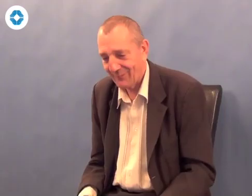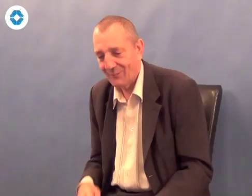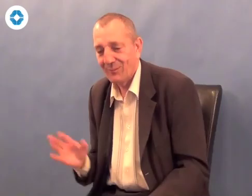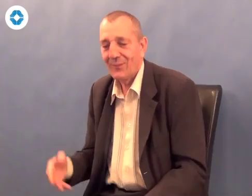Dobra.